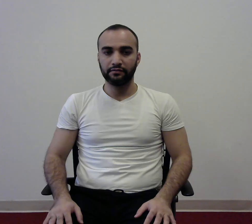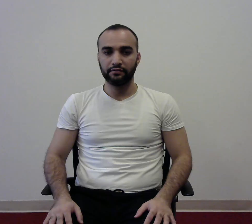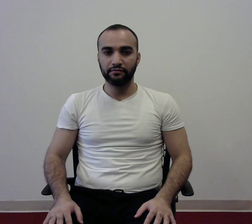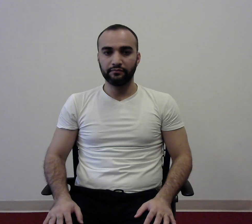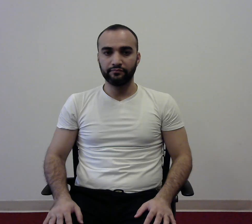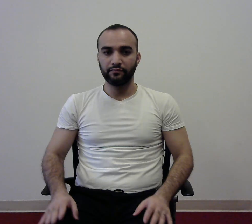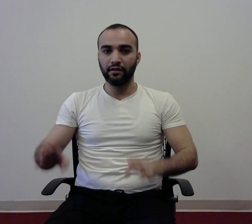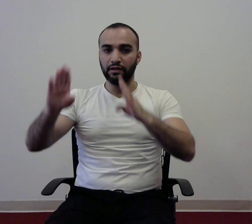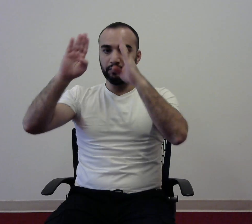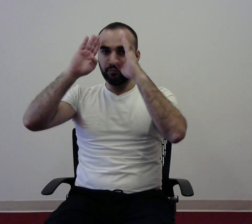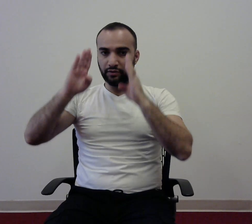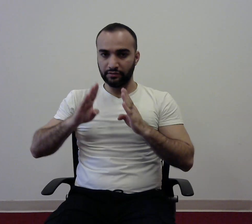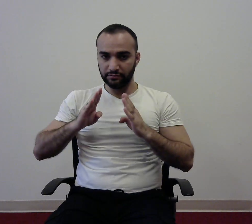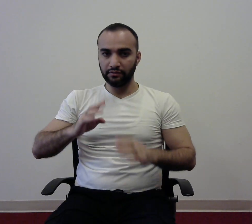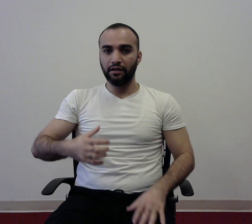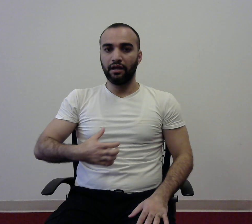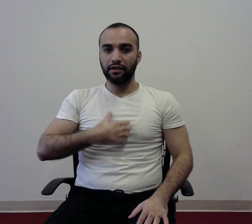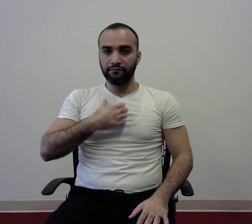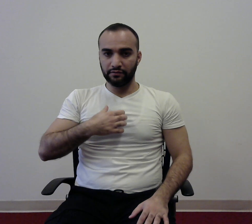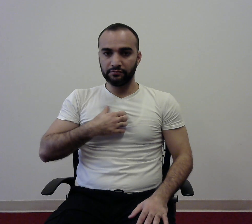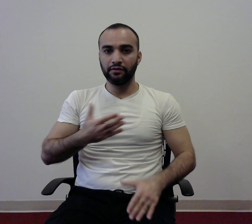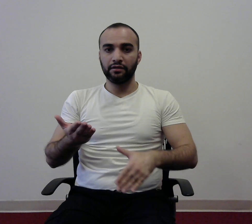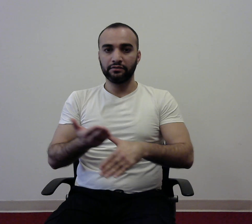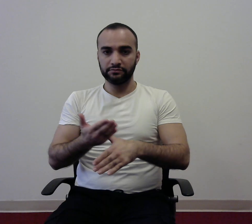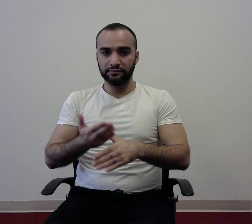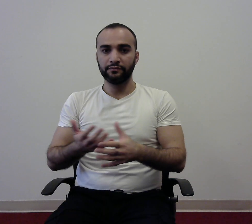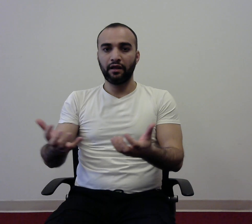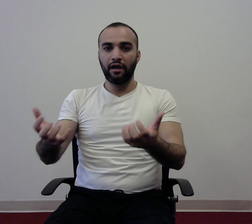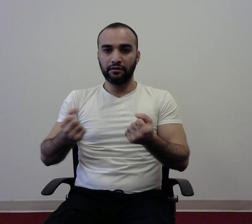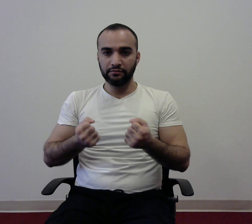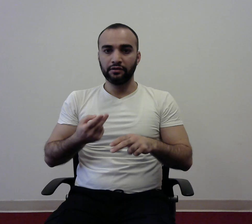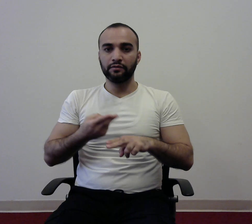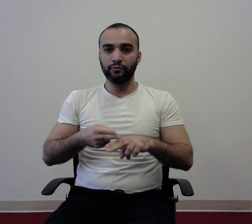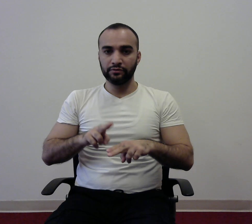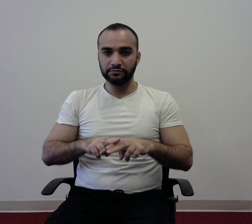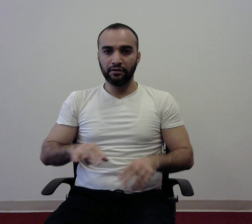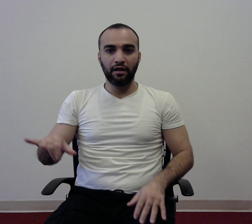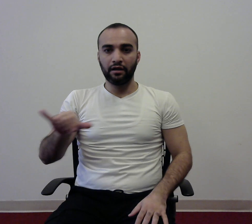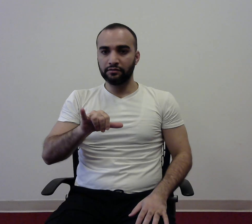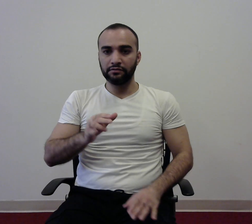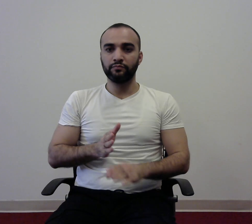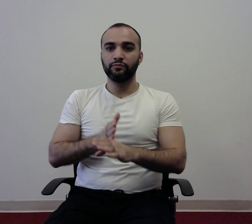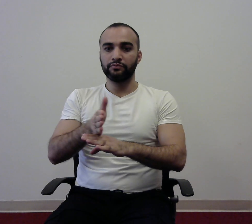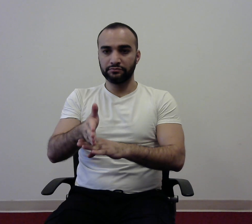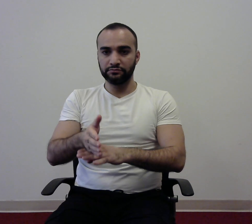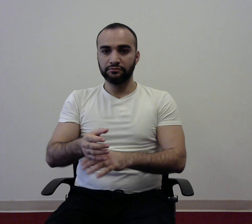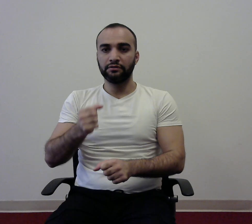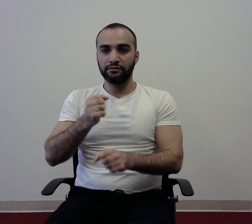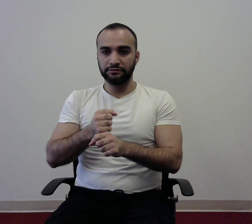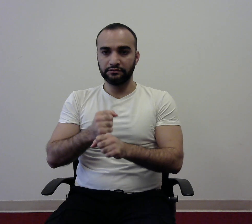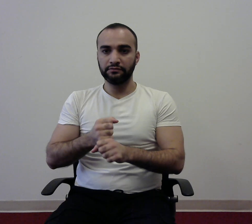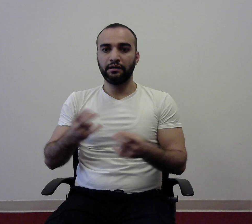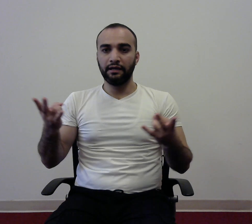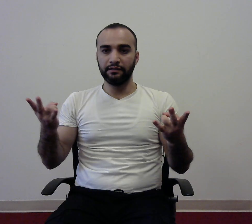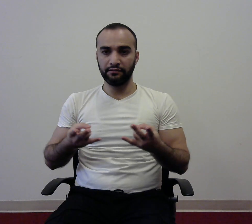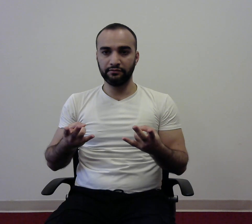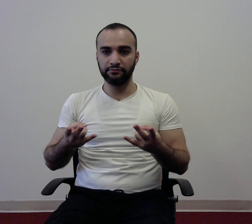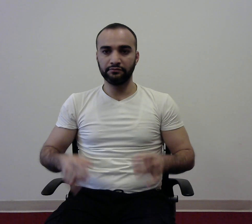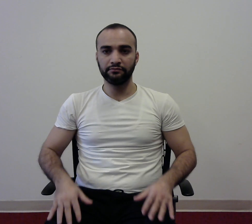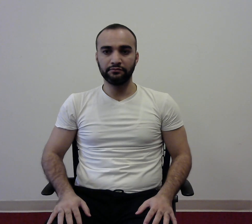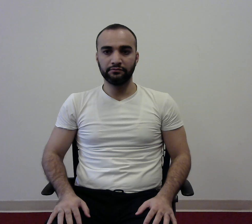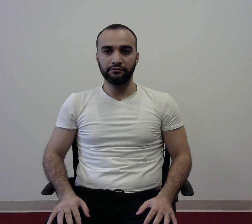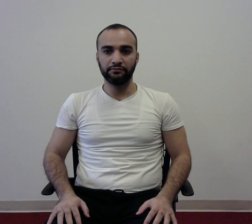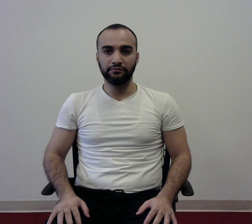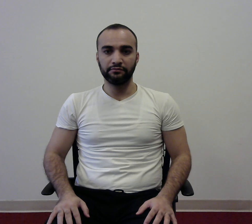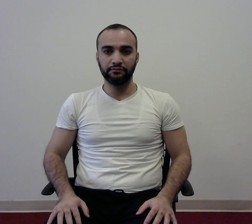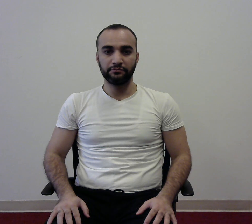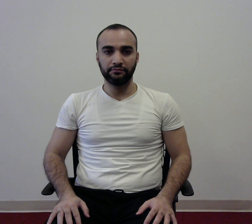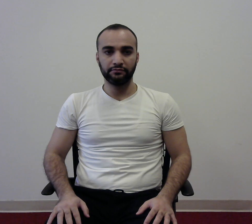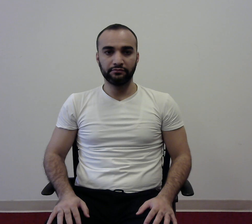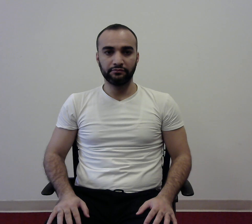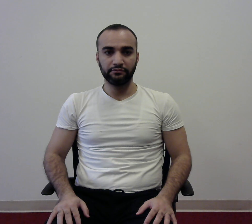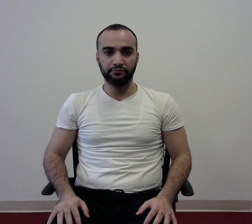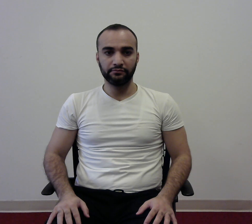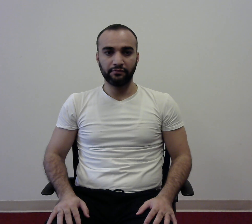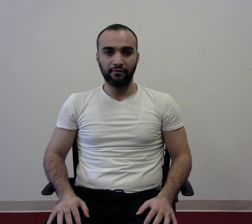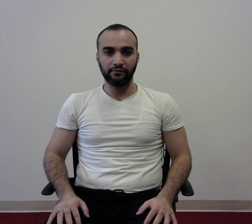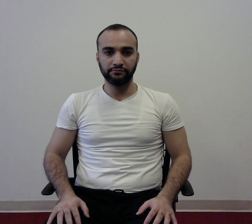Ünvanlı sosial yardım almaq üçün hara müraciət etmək lazımdır